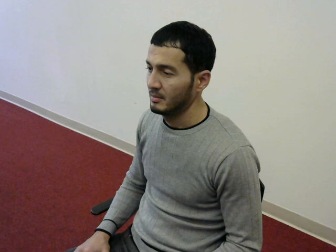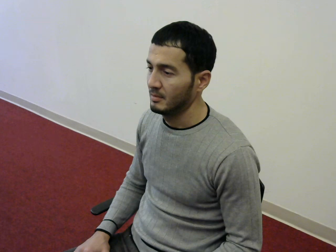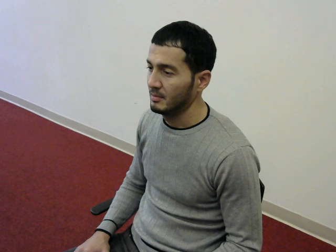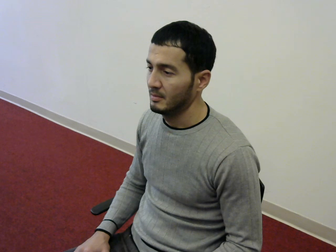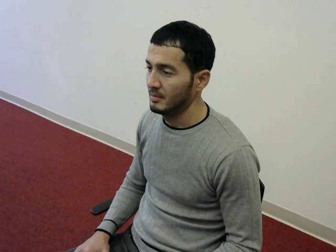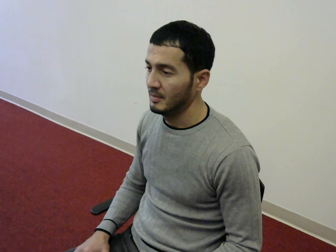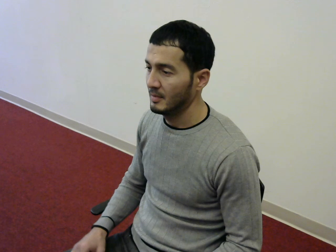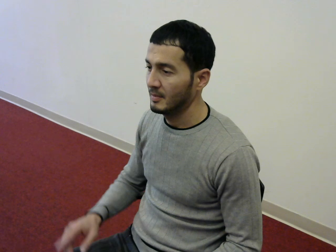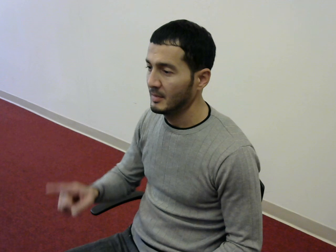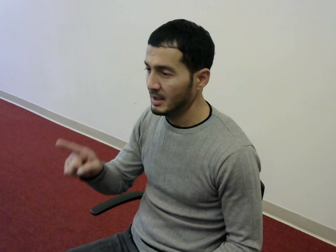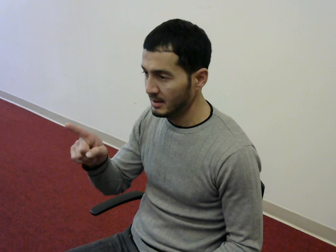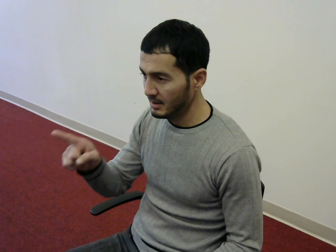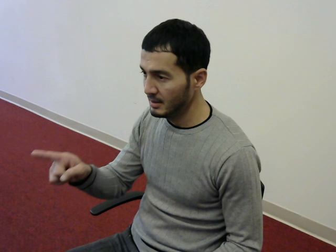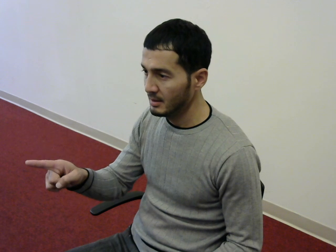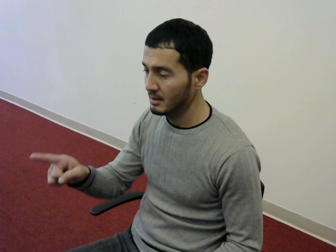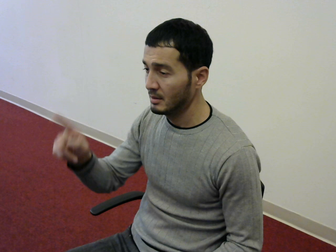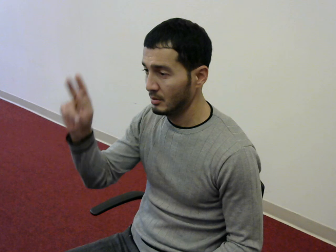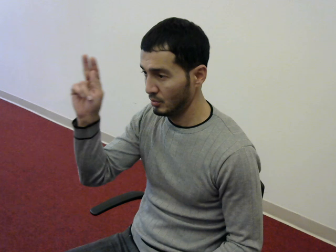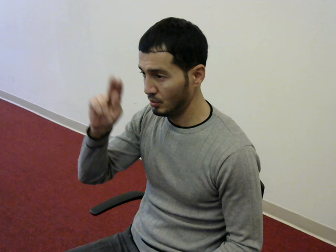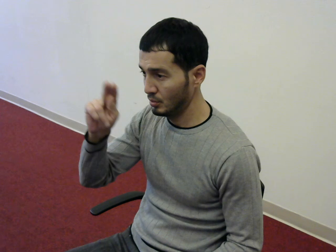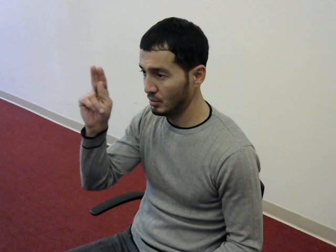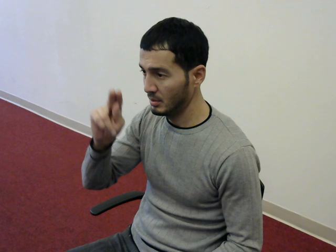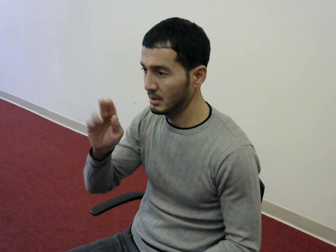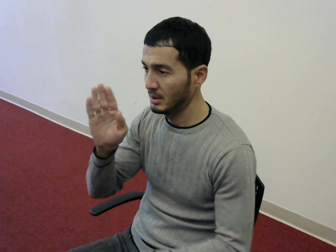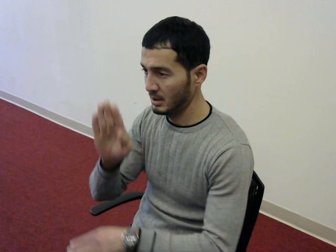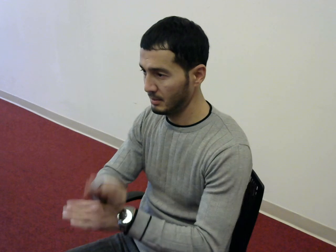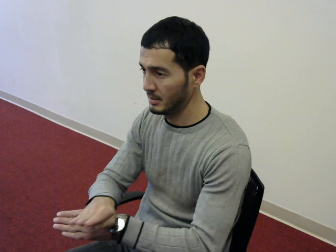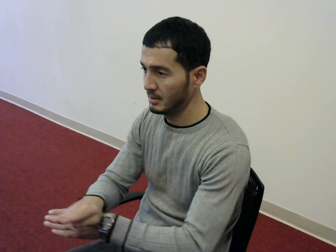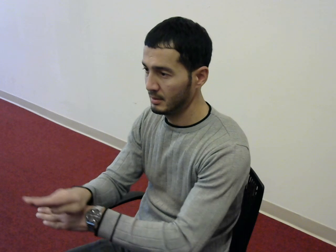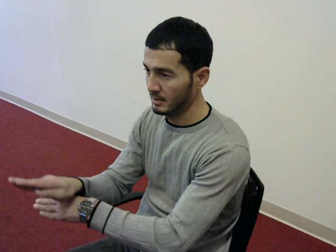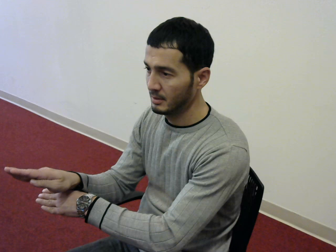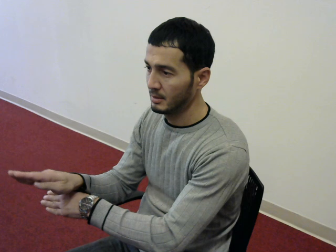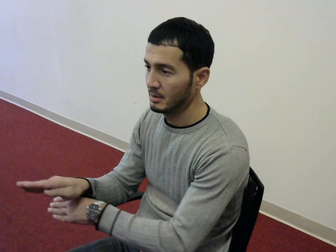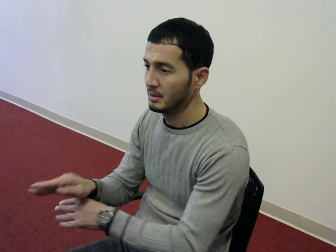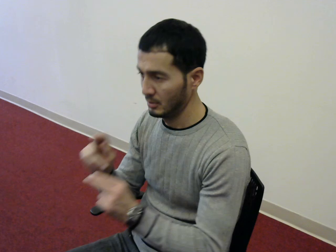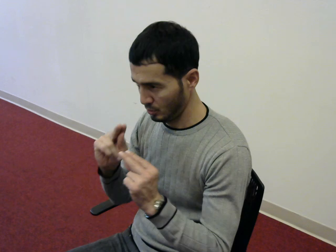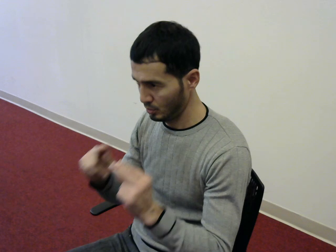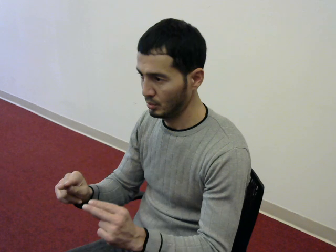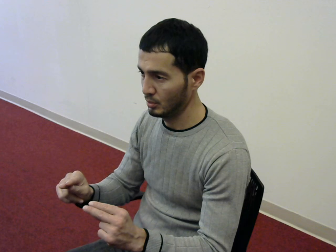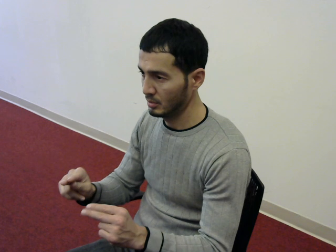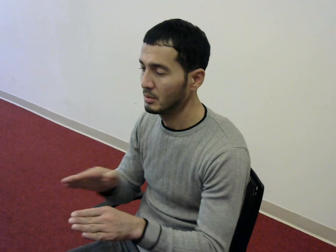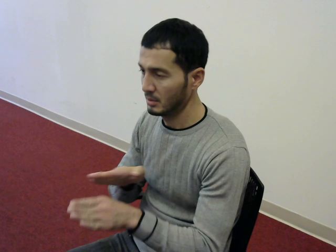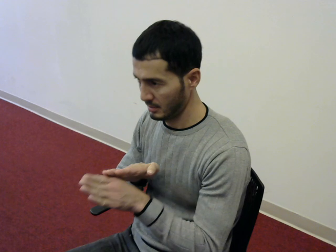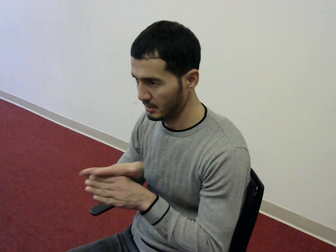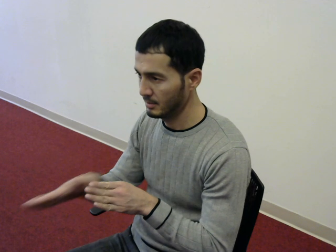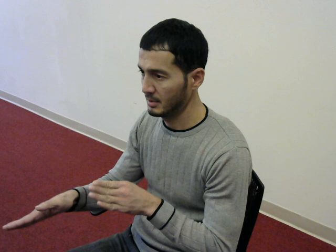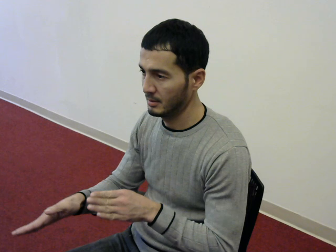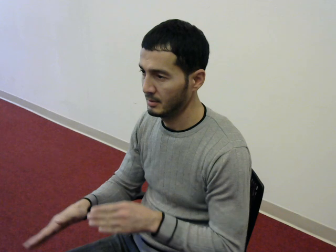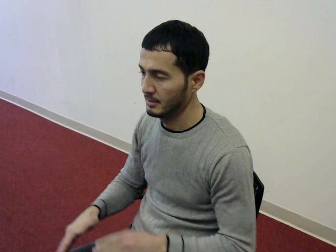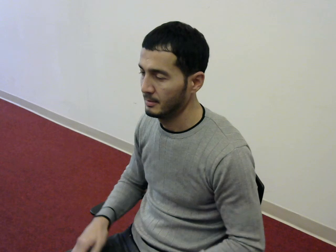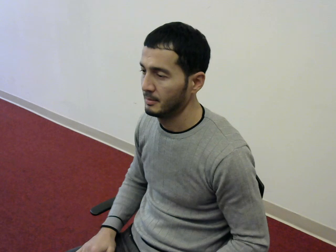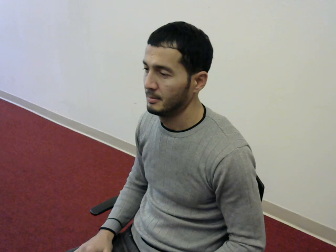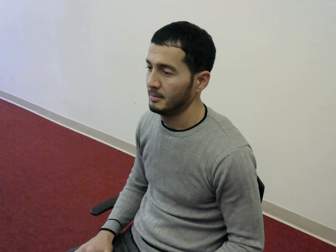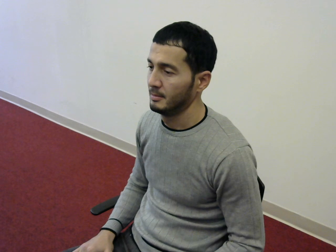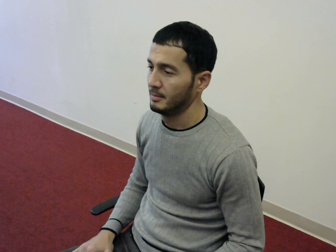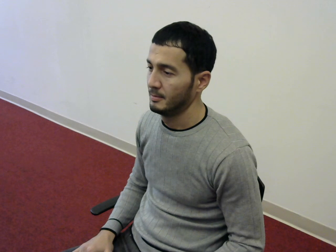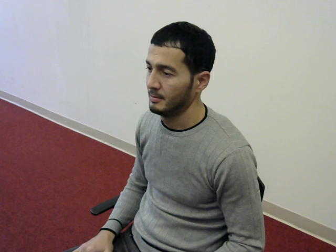Sənin şagirdin tapşırıqları düzgün yerinə yetirib